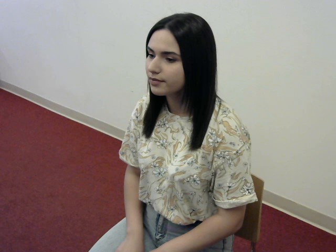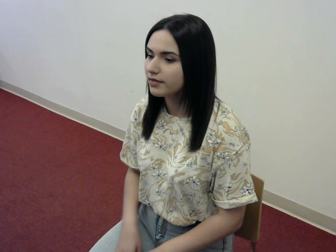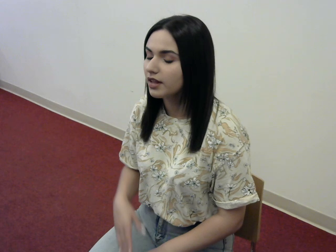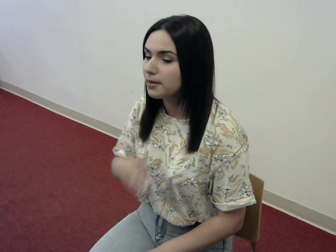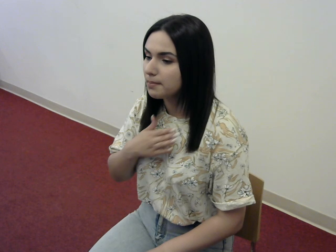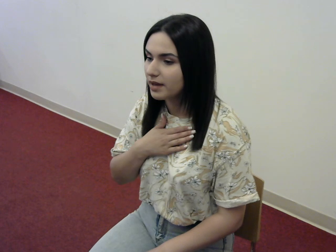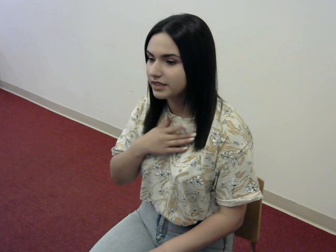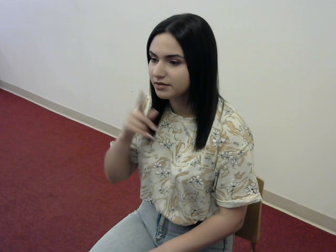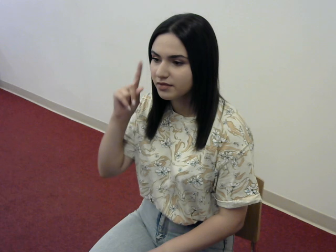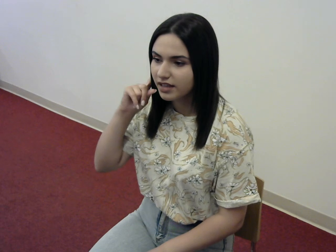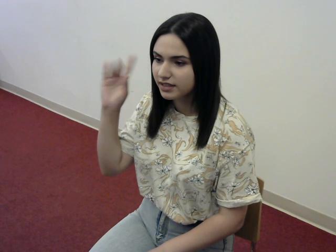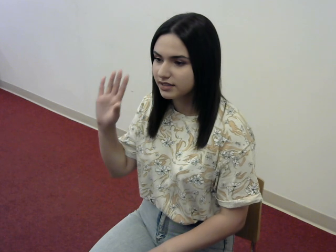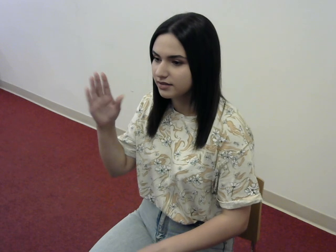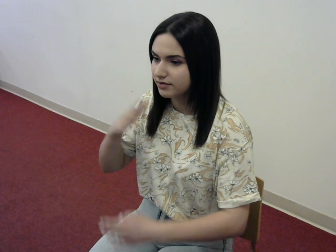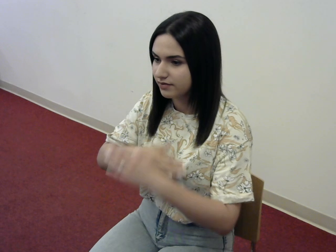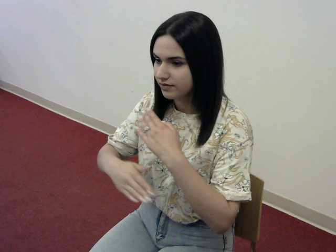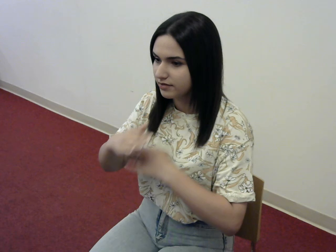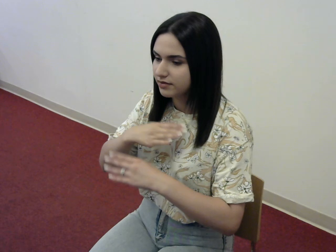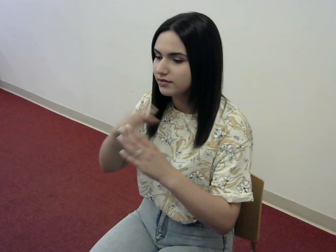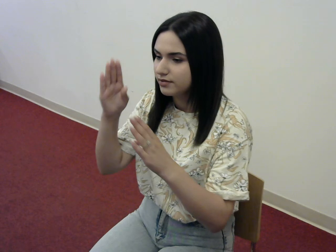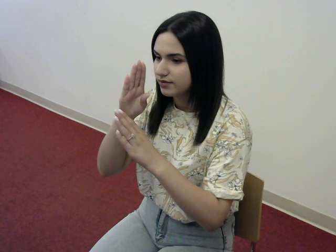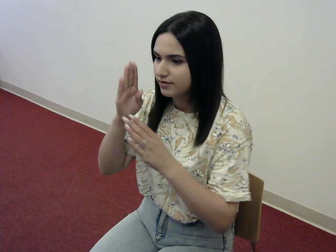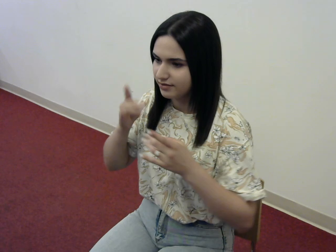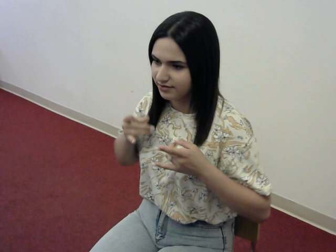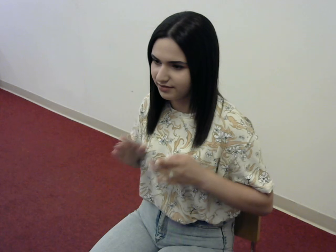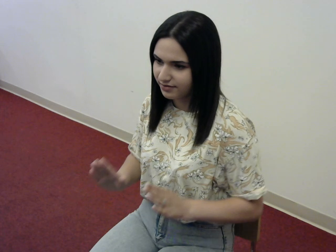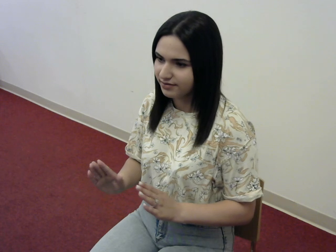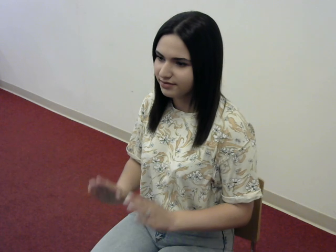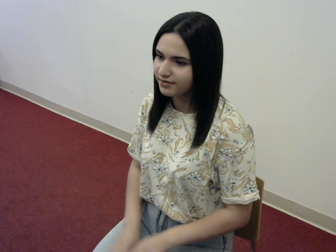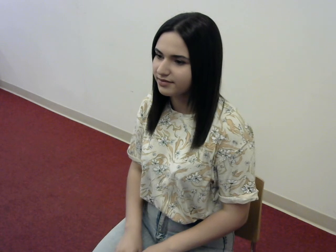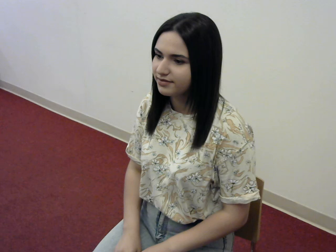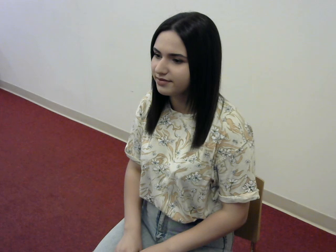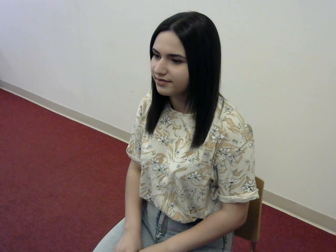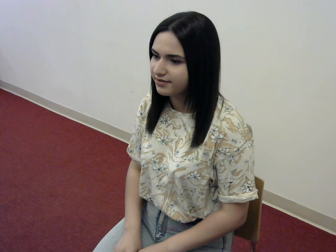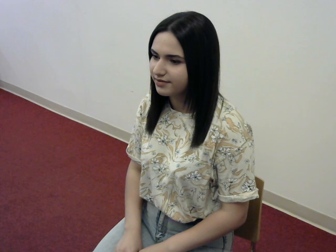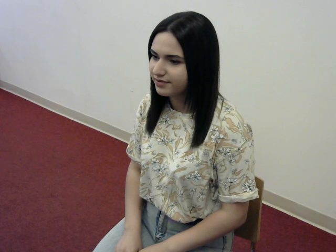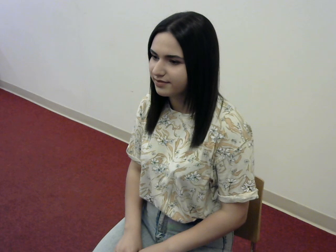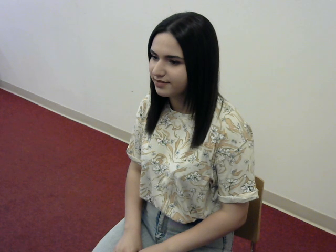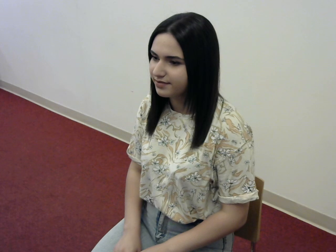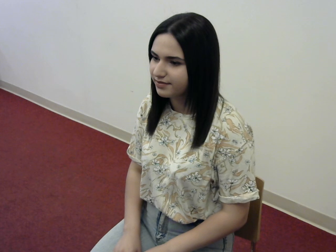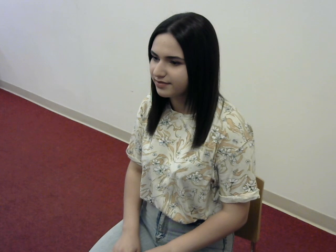Mənim eşitmə məhdudiyyətim anadangəlmədir